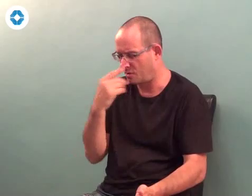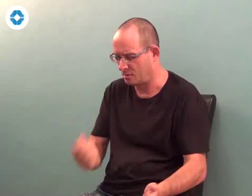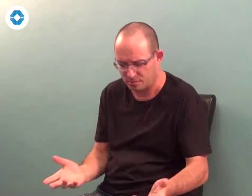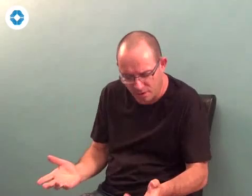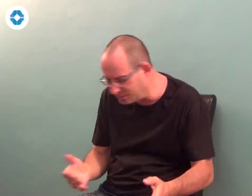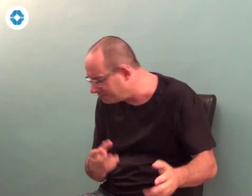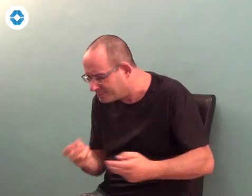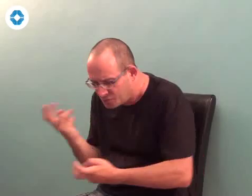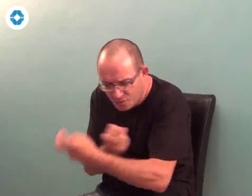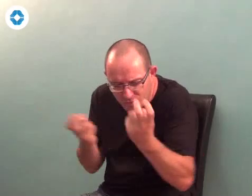Szuka wszędzie, rozgląda się.